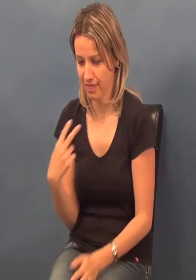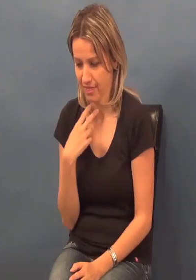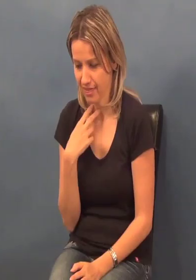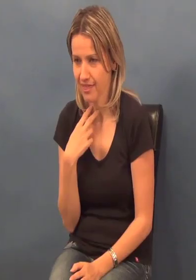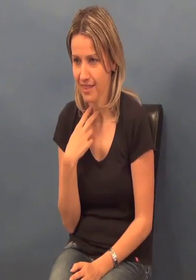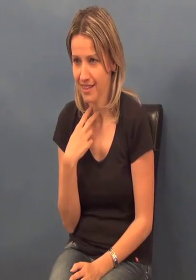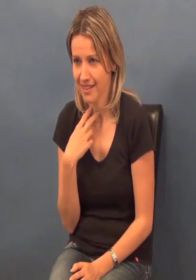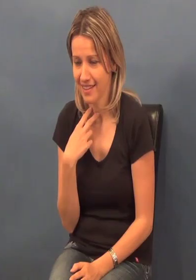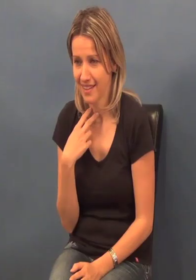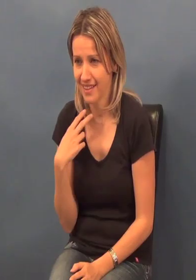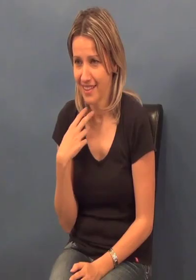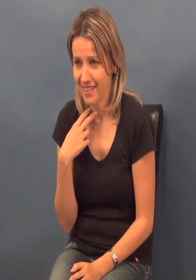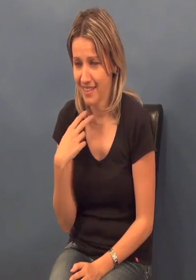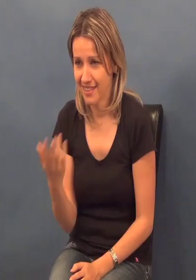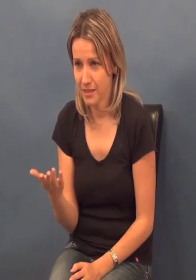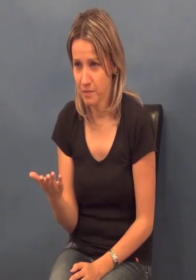Napięty plan.